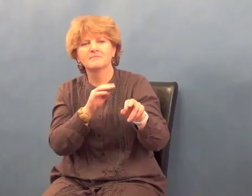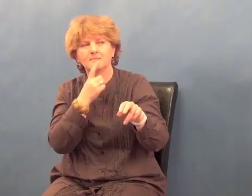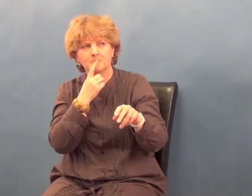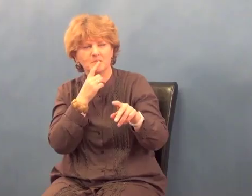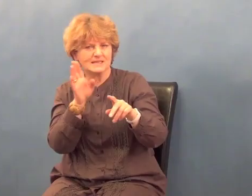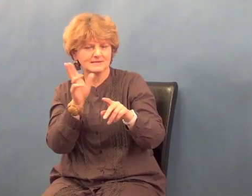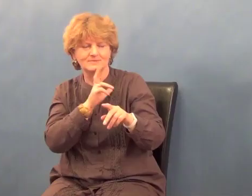Czekaj.